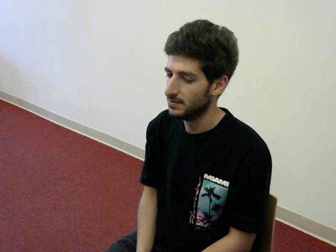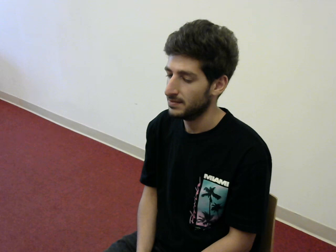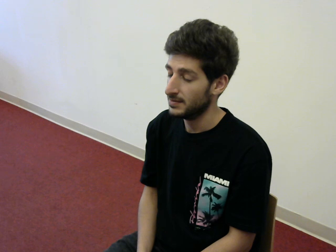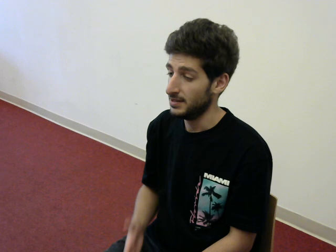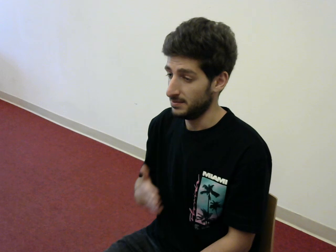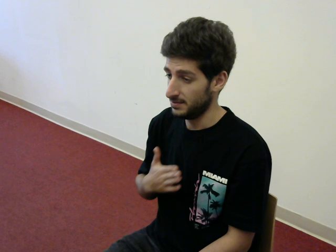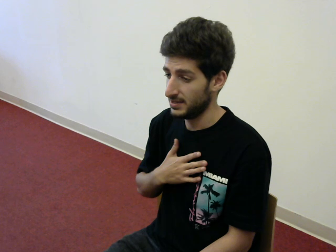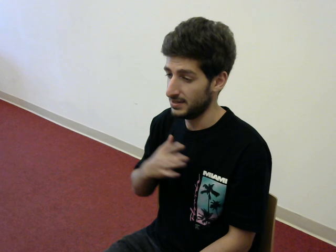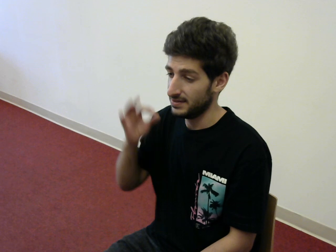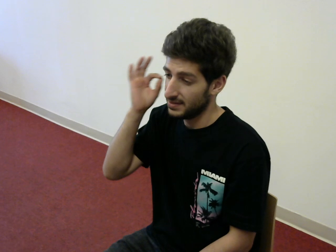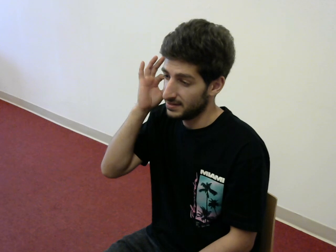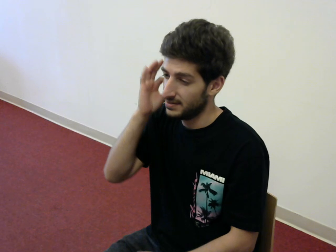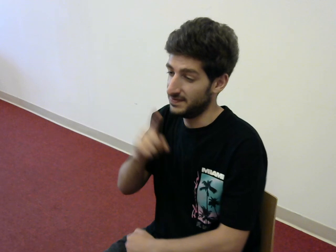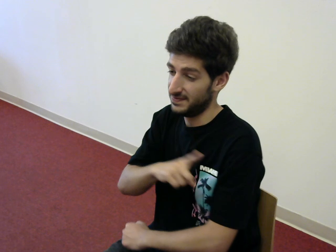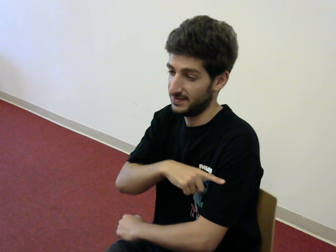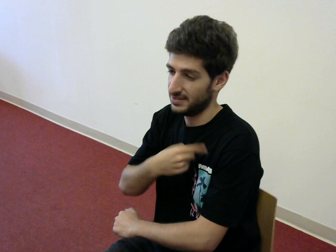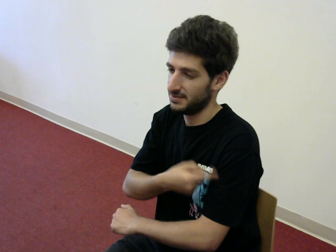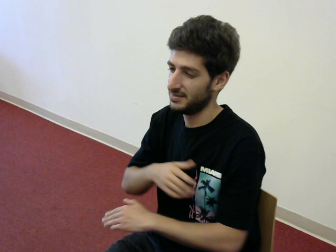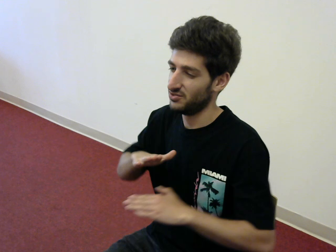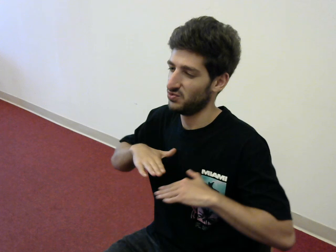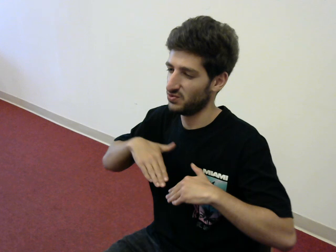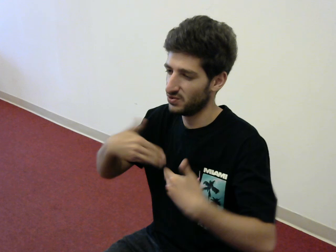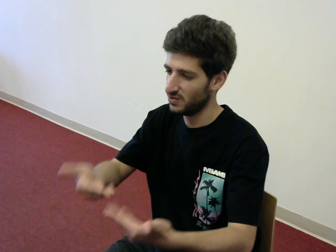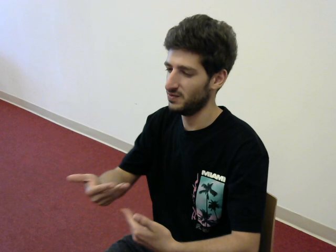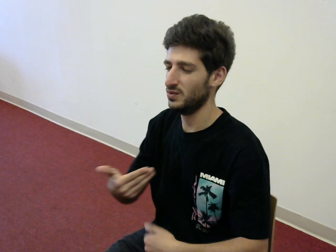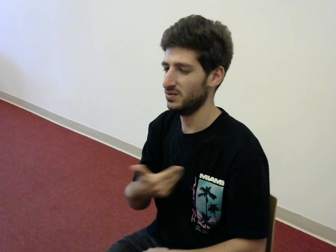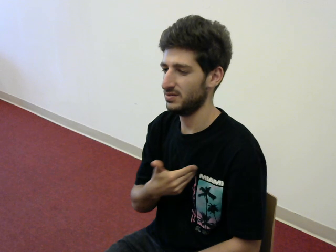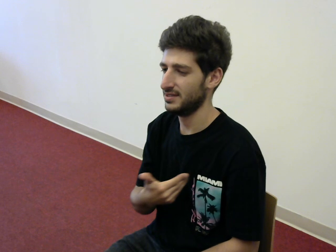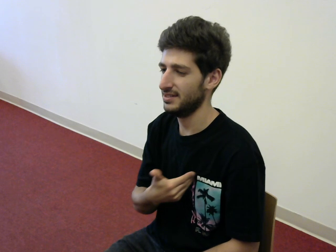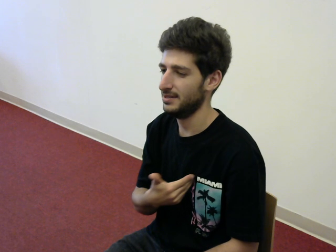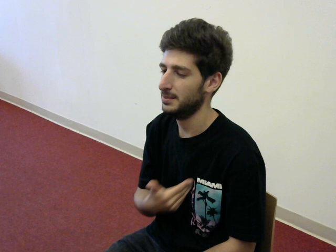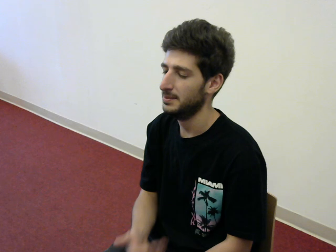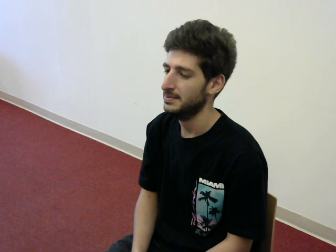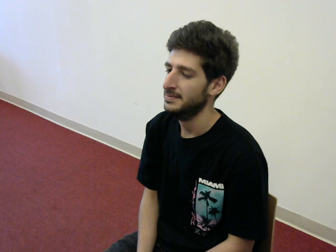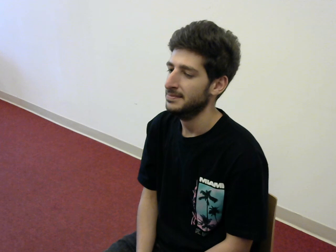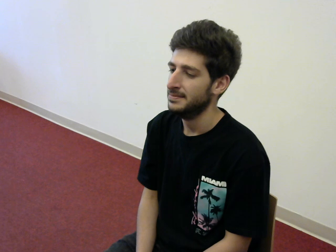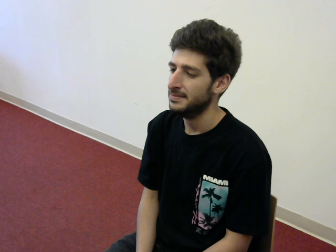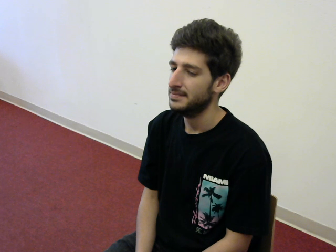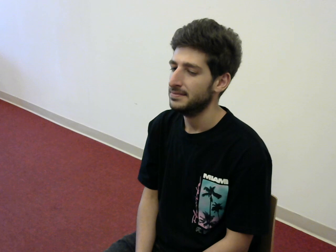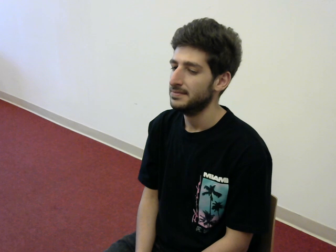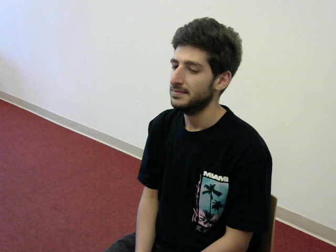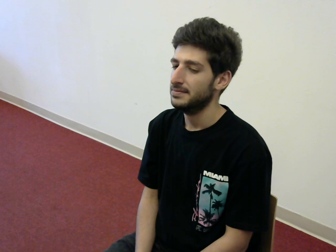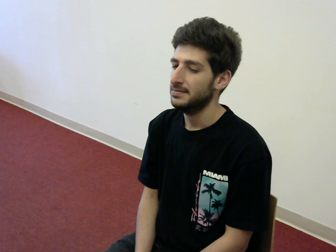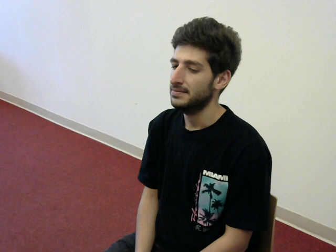Mən tibb məntəqəsinə müraciət etmək istərdim